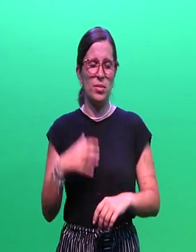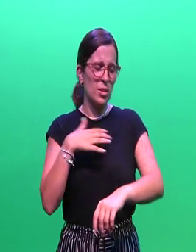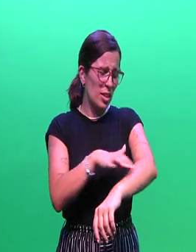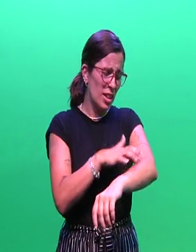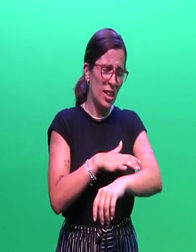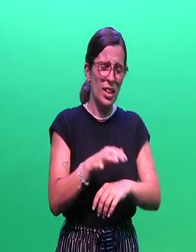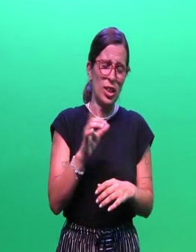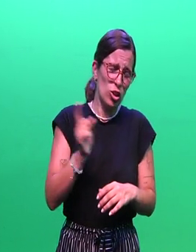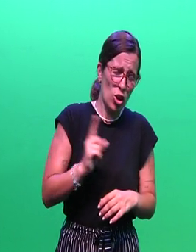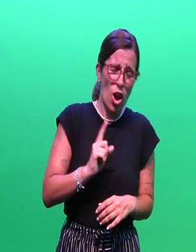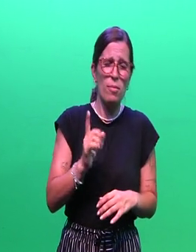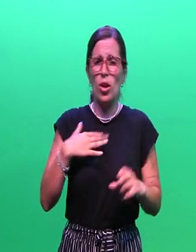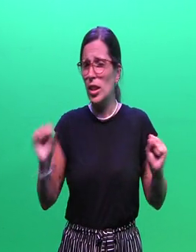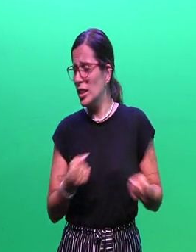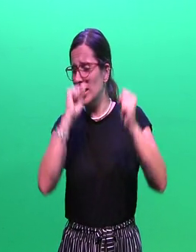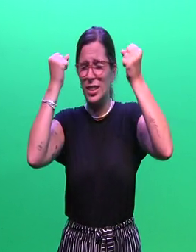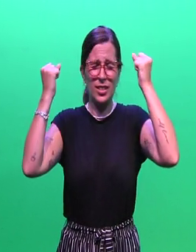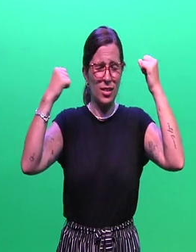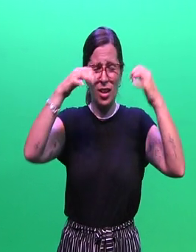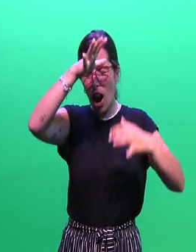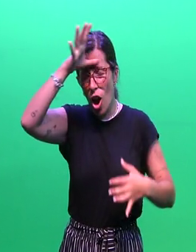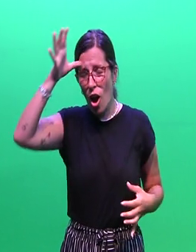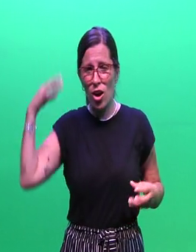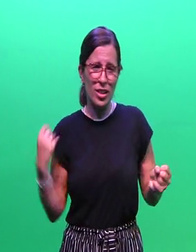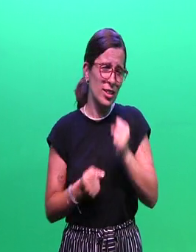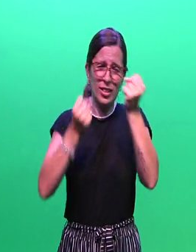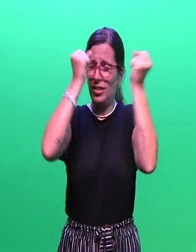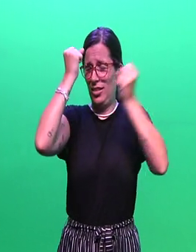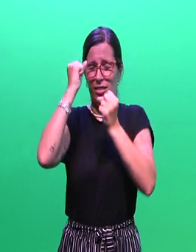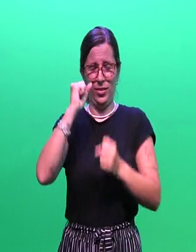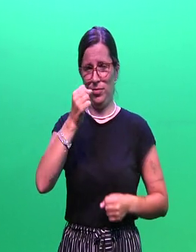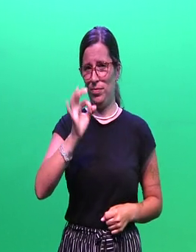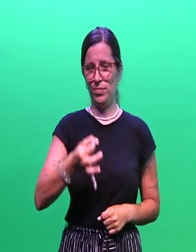No em pica el braç, però estic estressada i tinc molta calor.